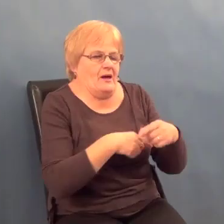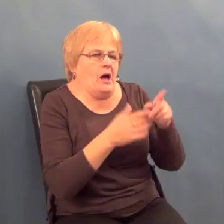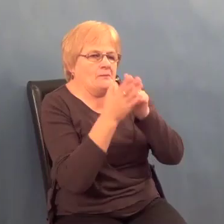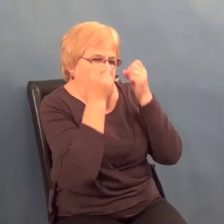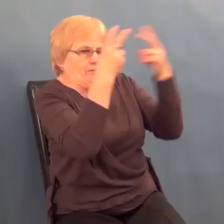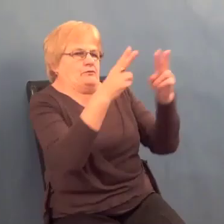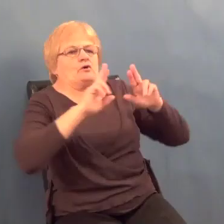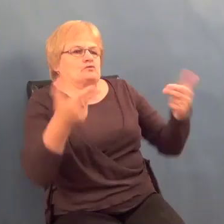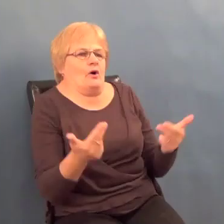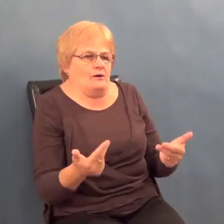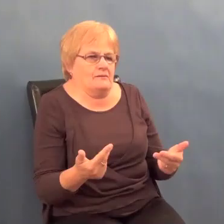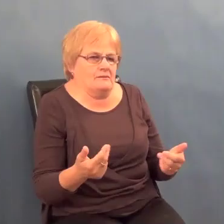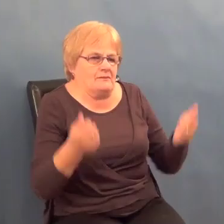Mysz jest zaskoczona, skąd to się wzięło.